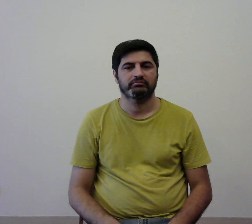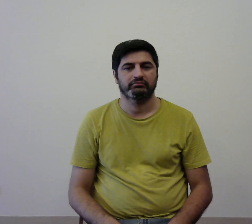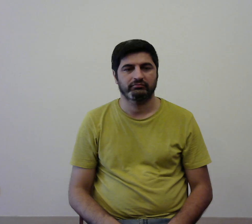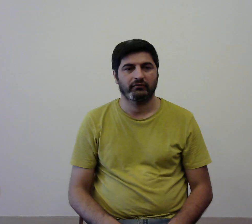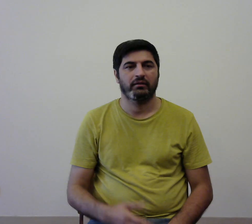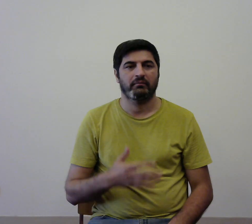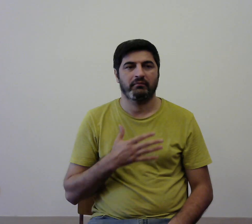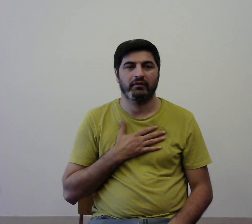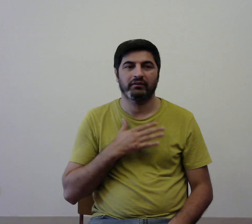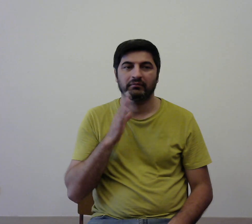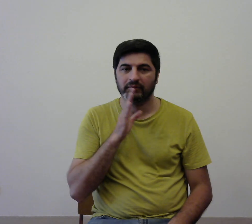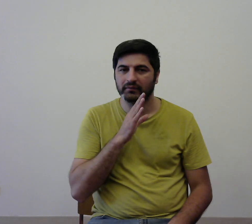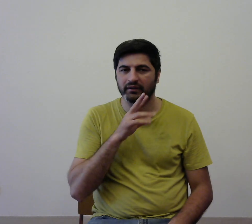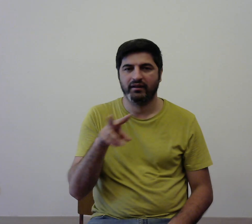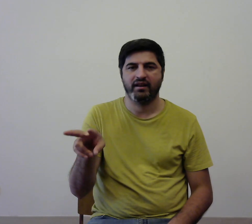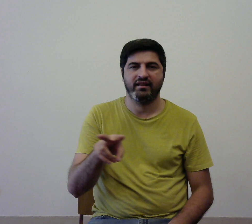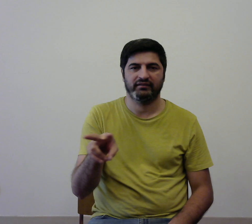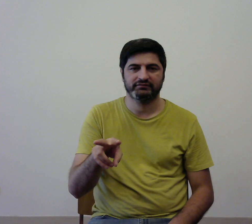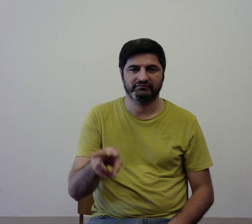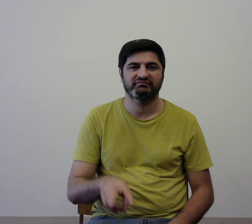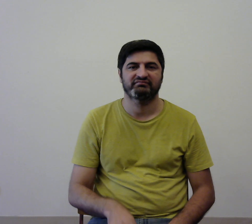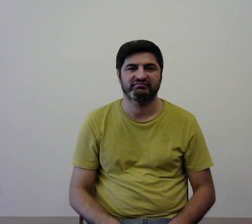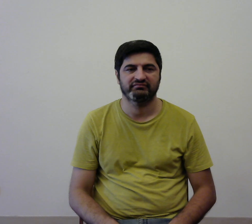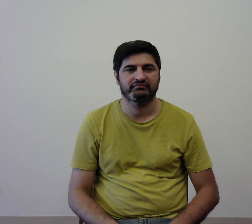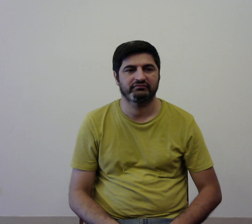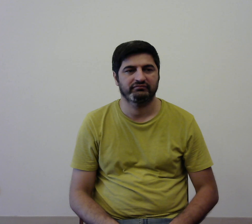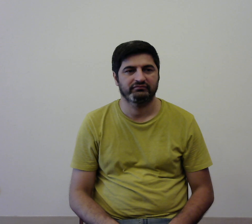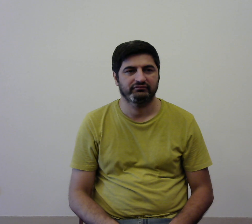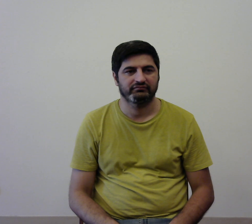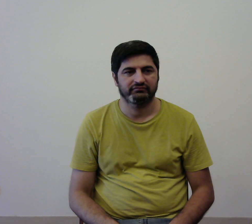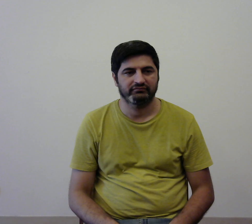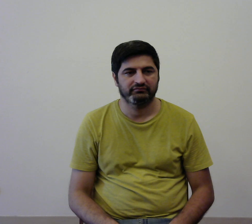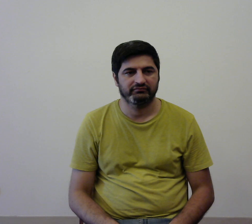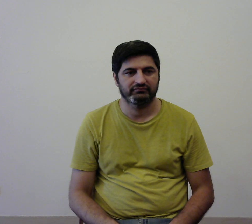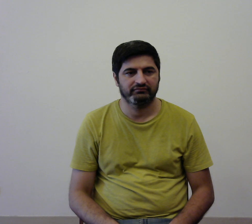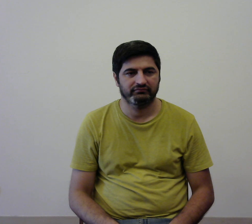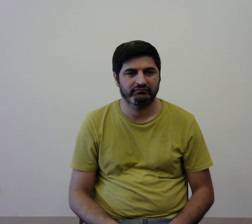Mənim anam Lənkərandandır